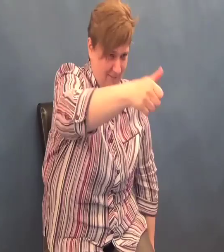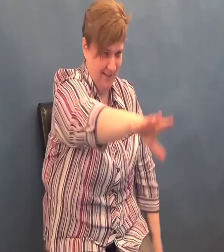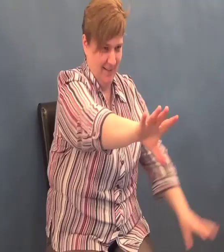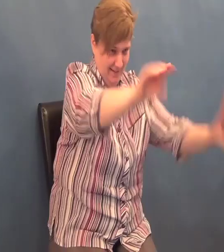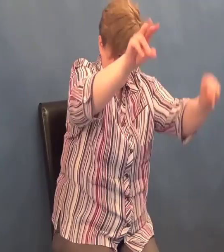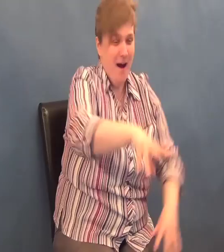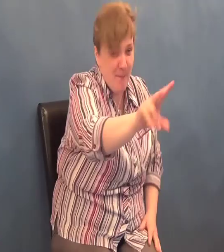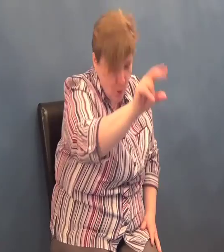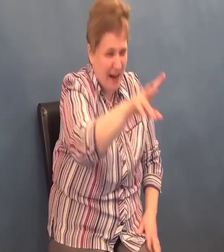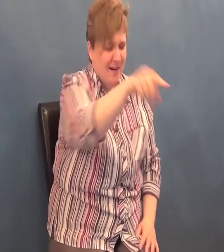Tak, poniedziałek, tak.